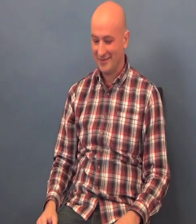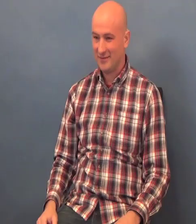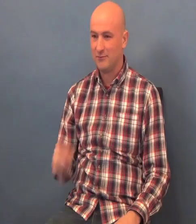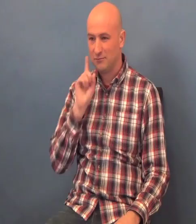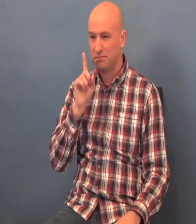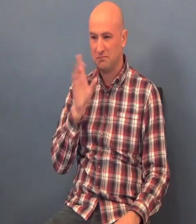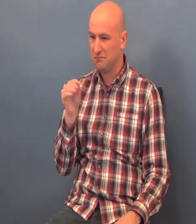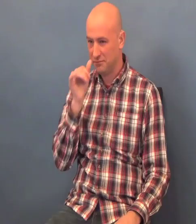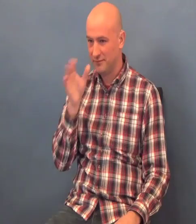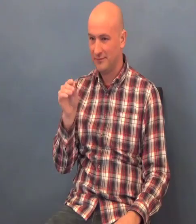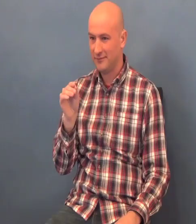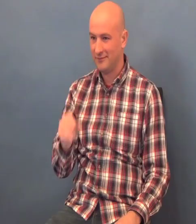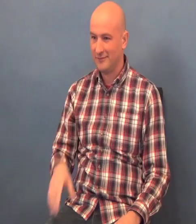Nie możesz razem z chłopakiem?